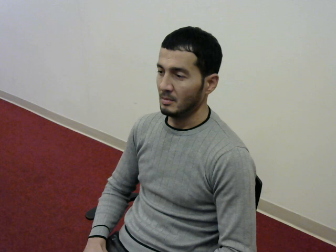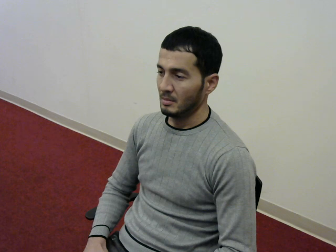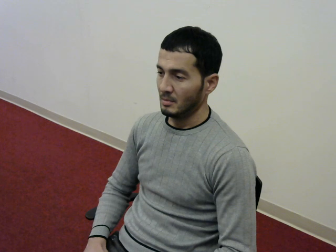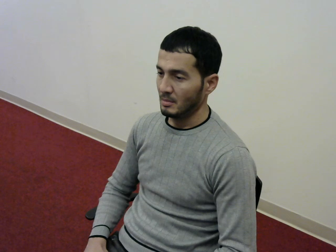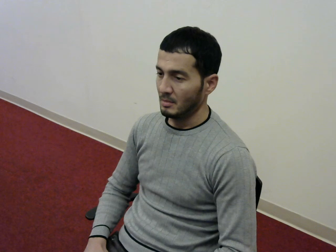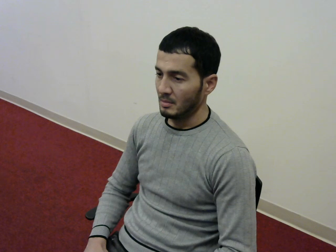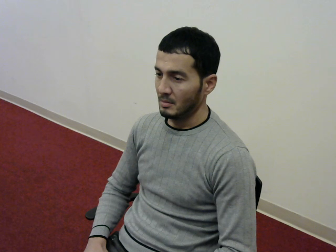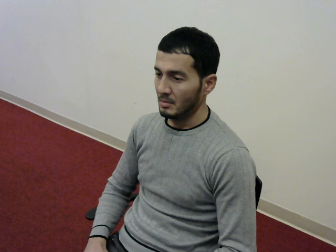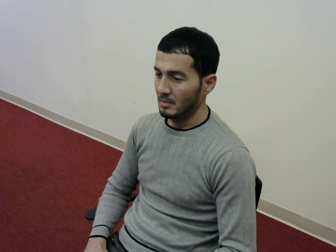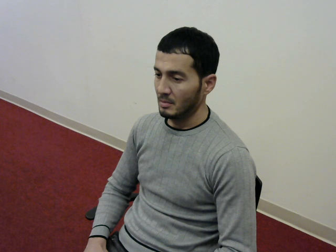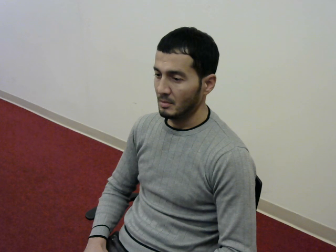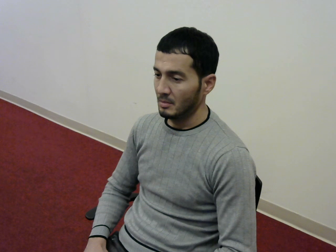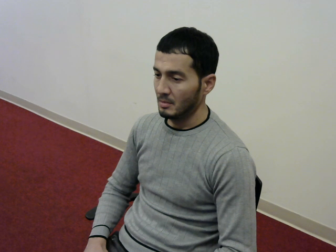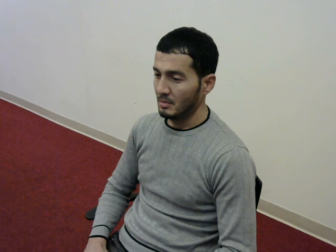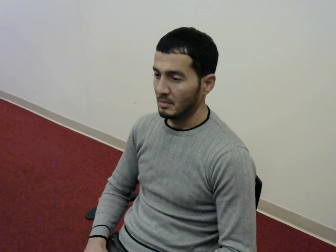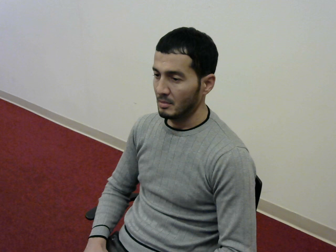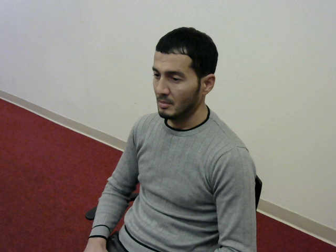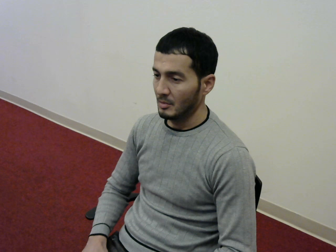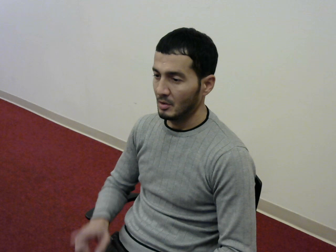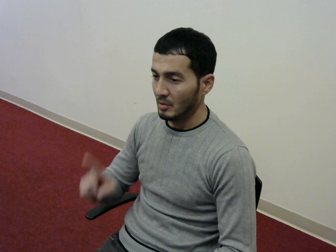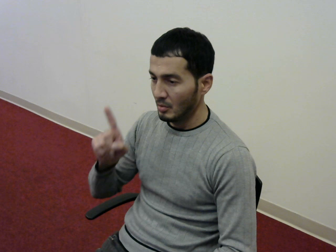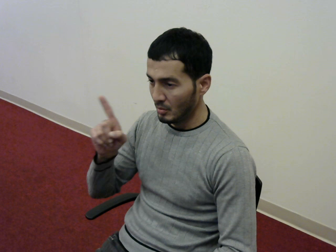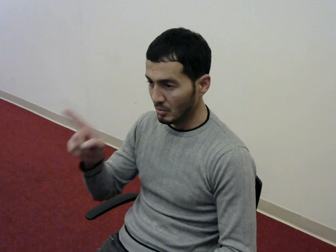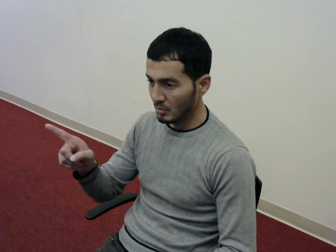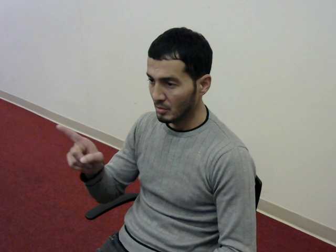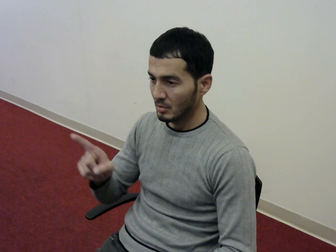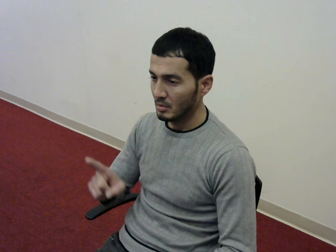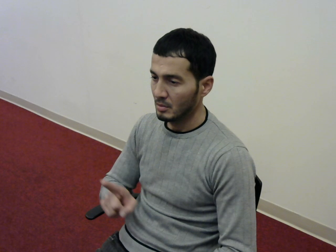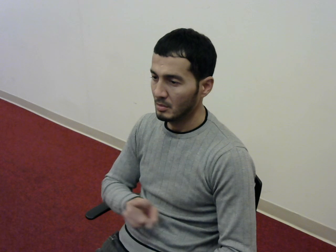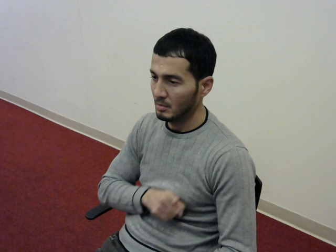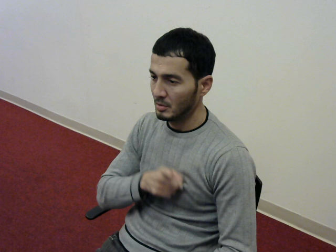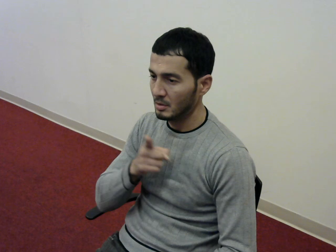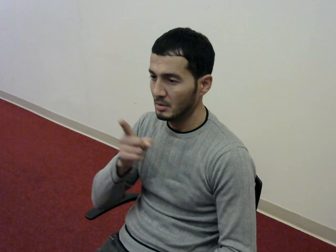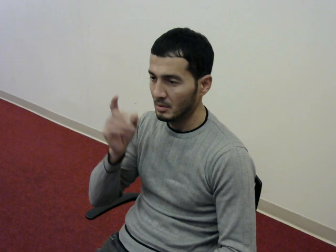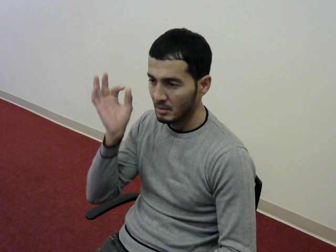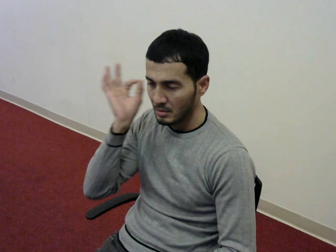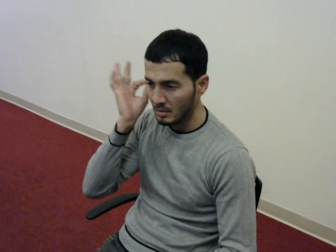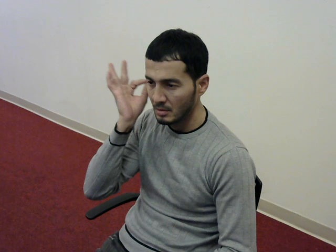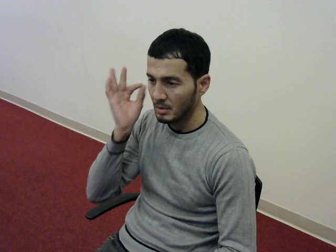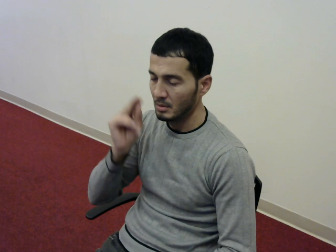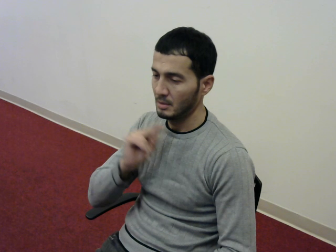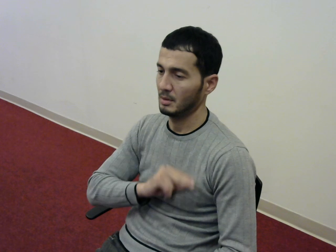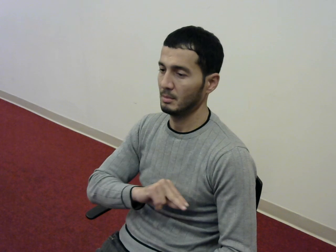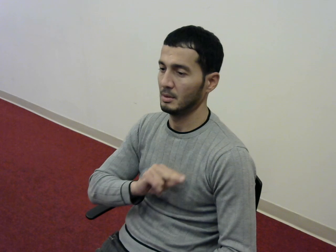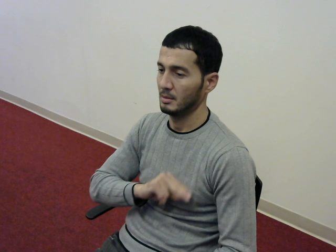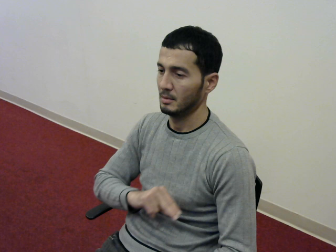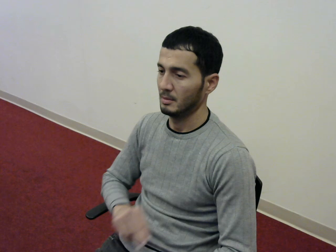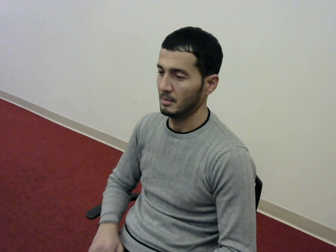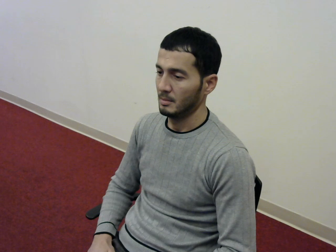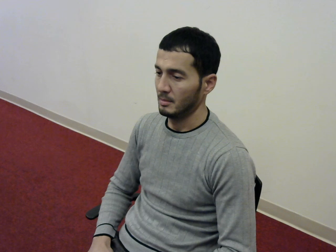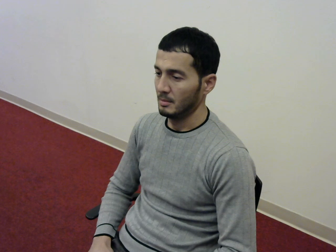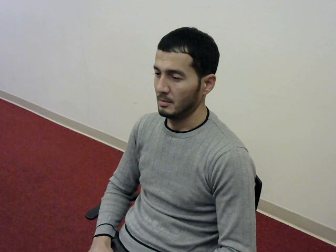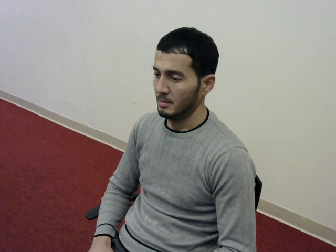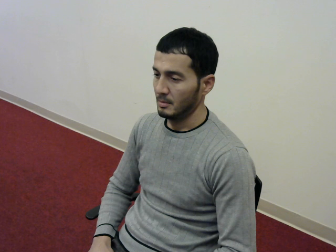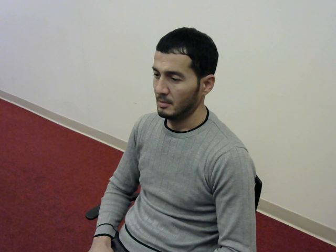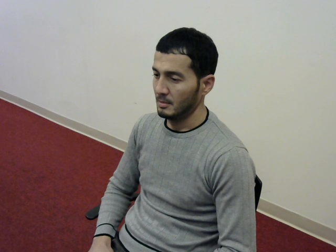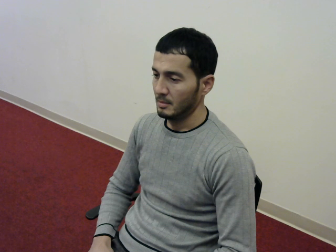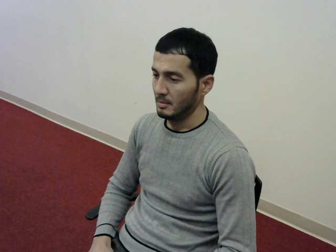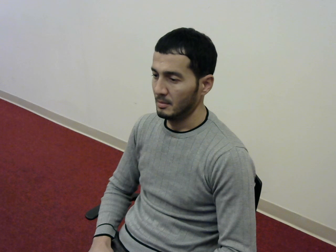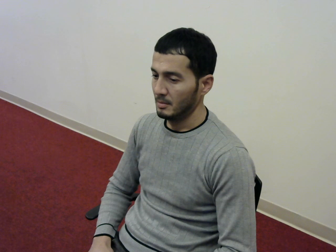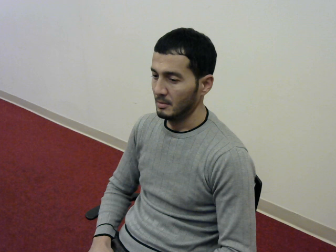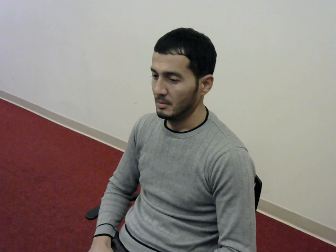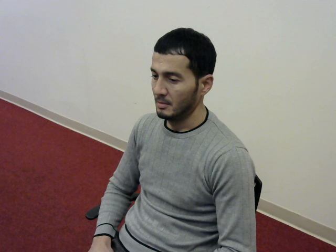Orda professional həkimlər çalışır